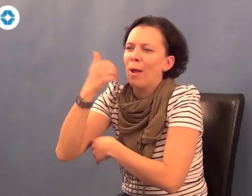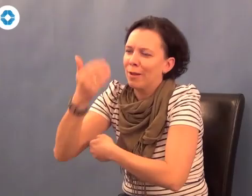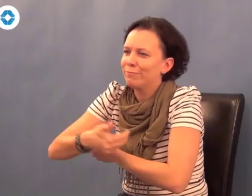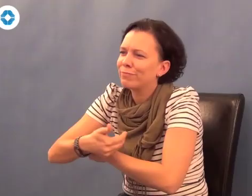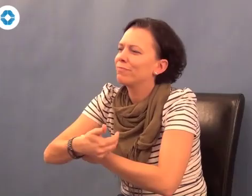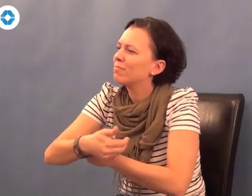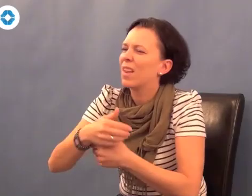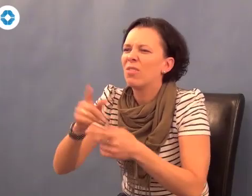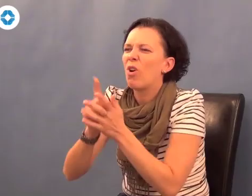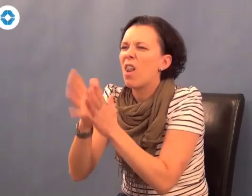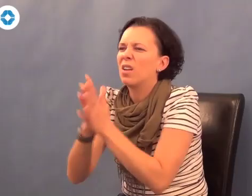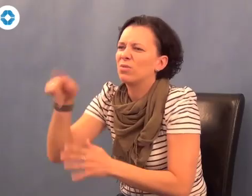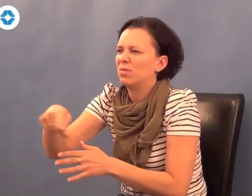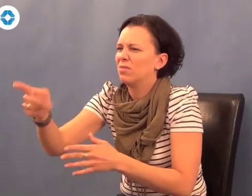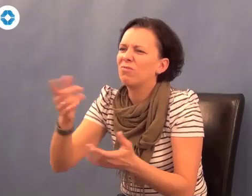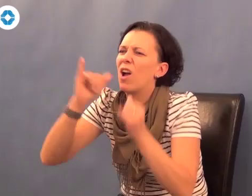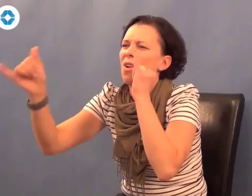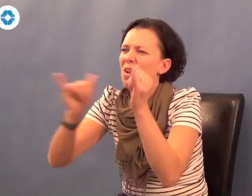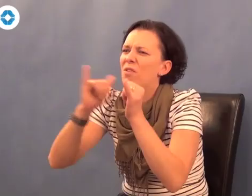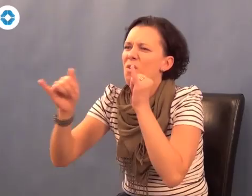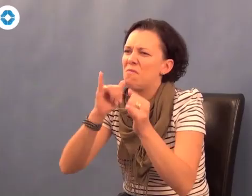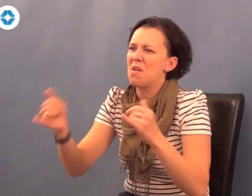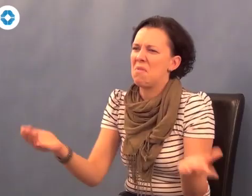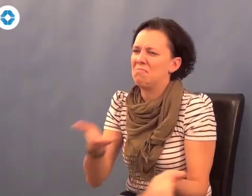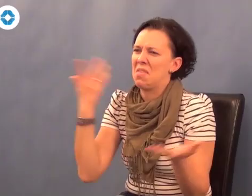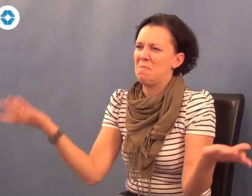Trzyma go na rękach, idą do lasu, krzyczą, wołają, ale nie ma.